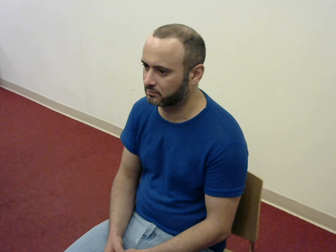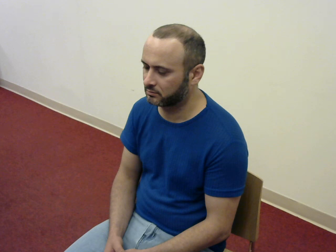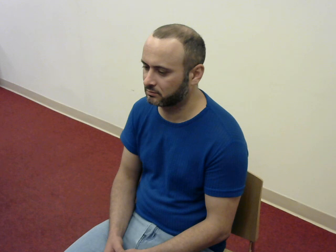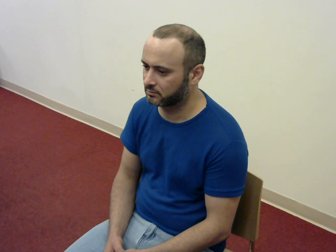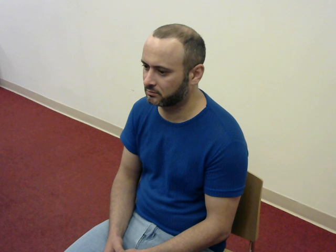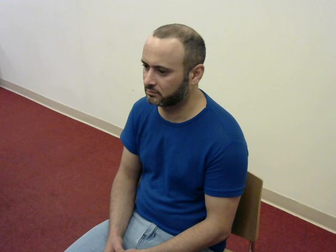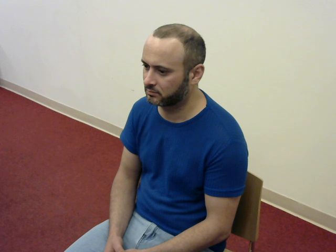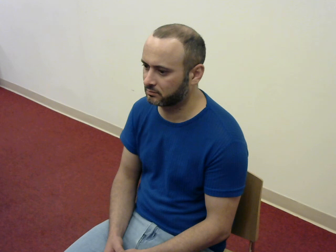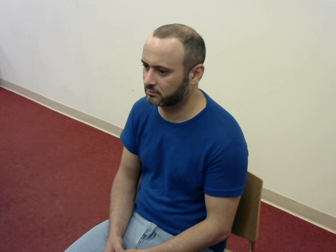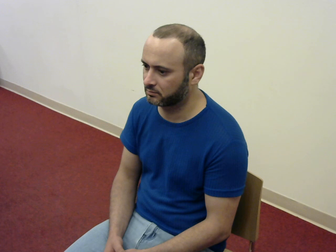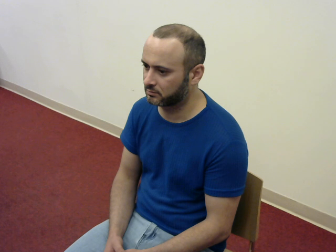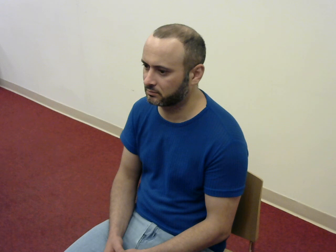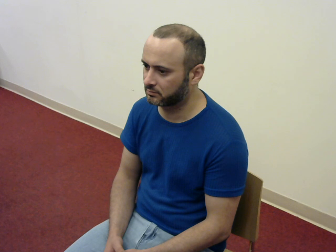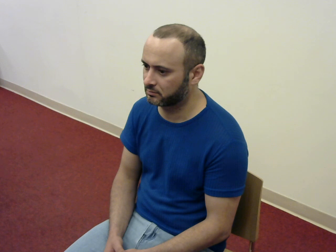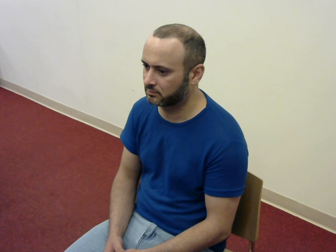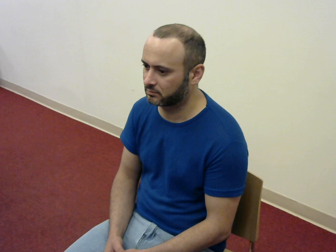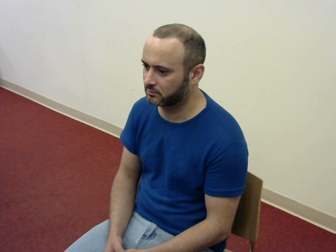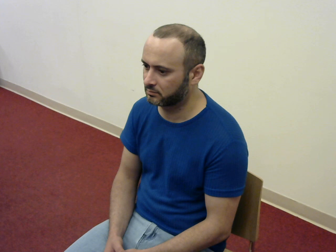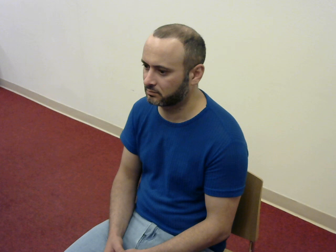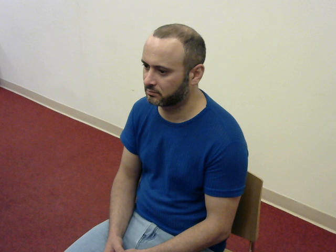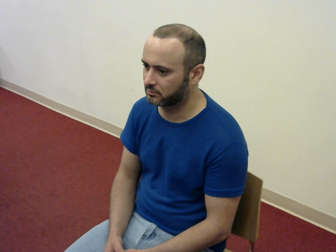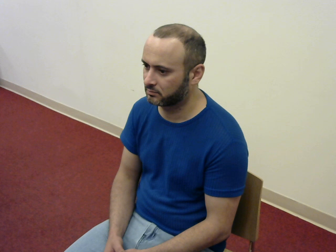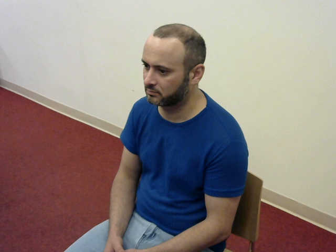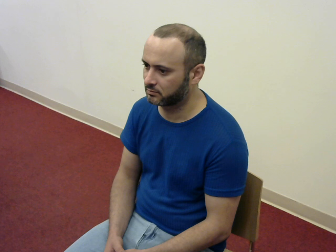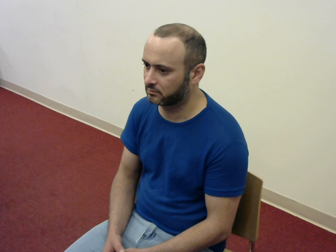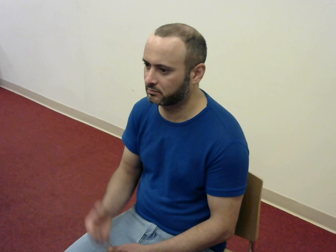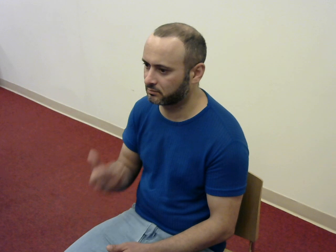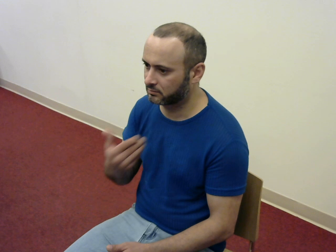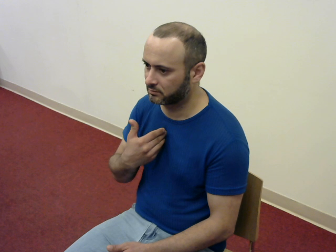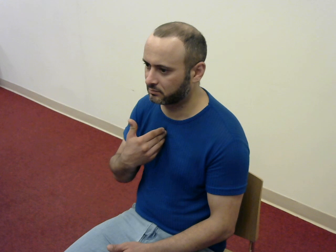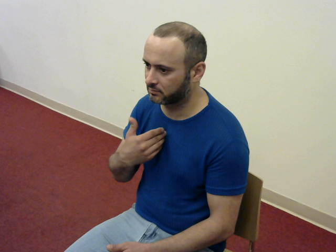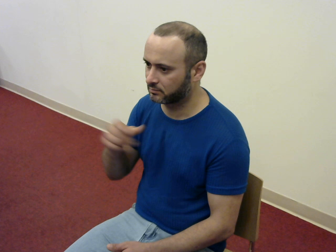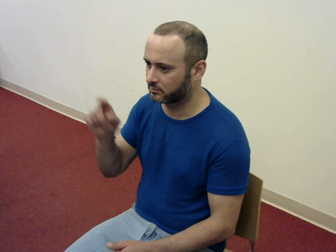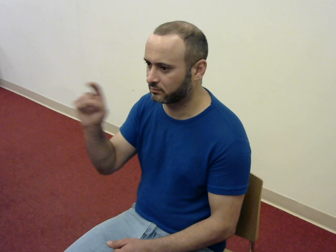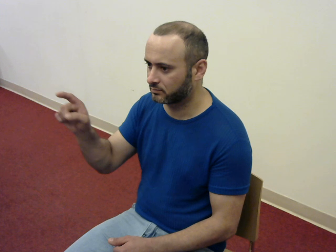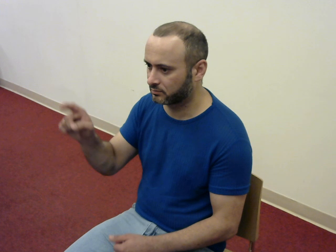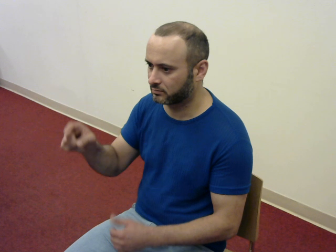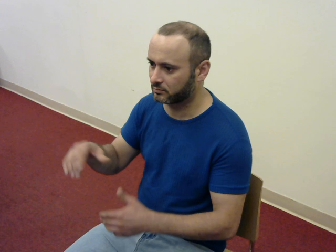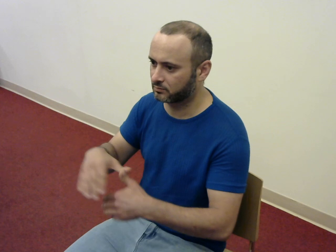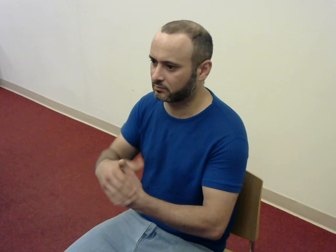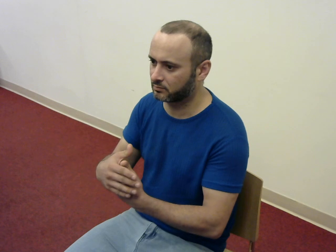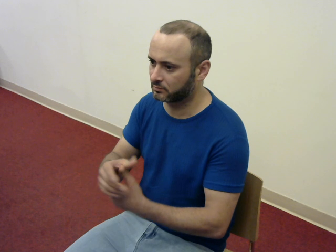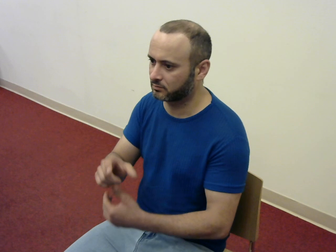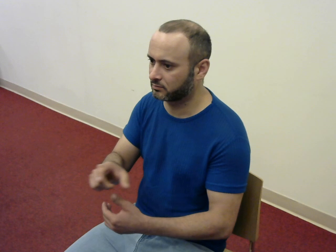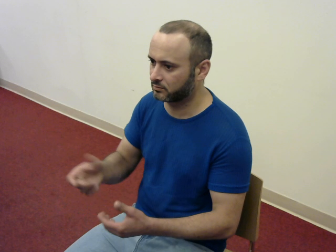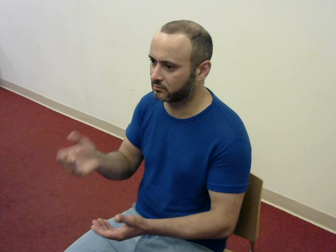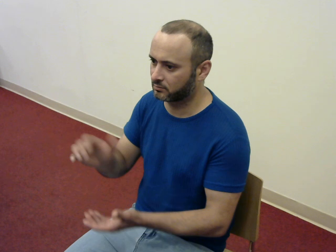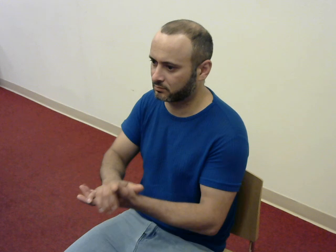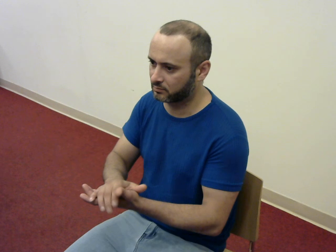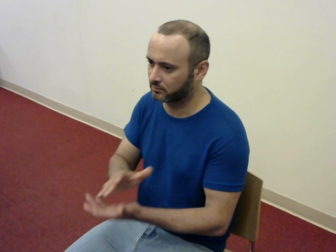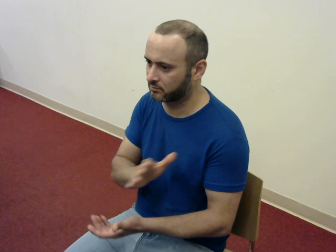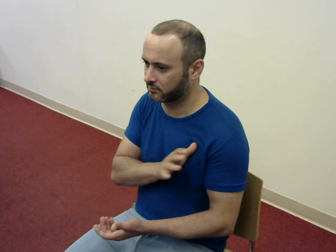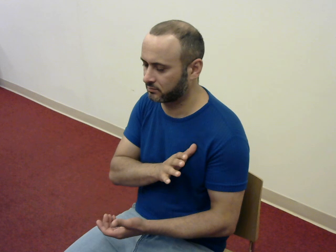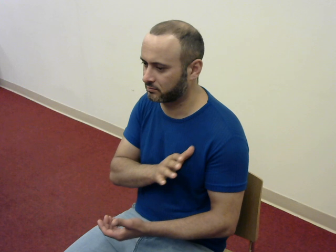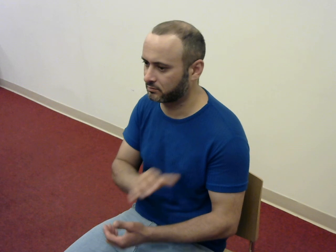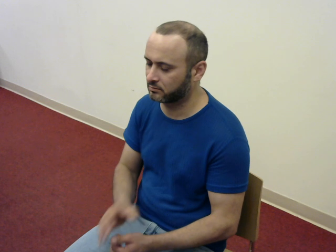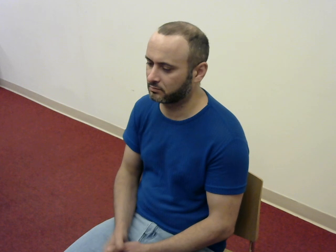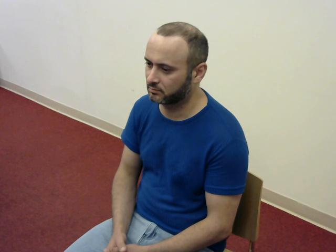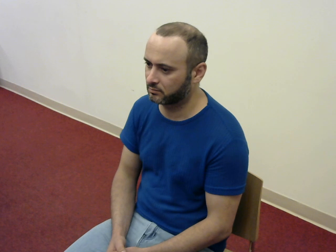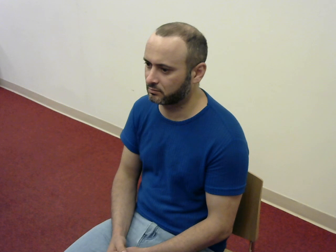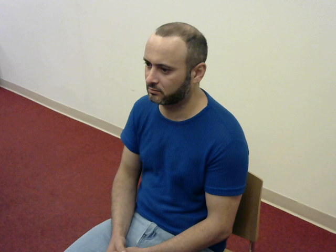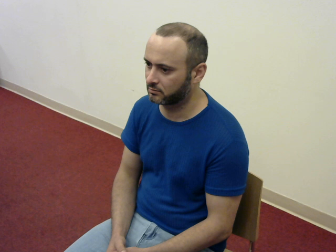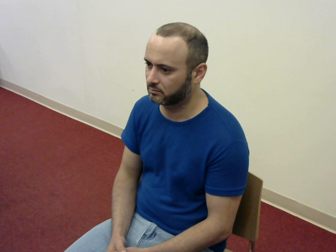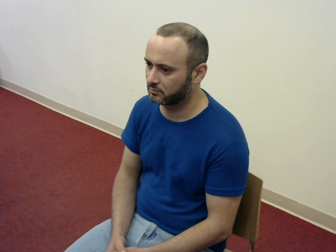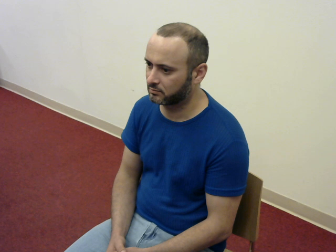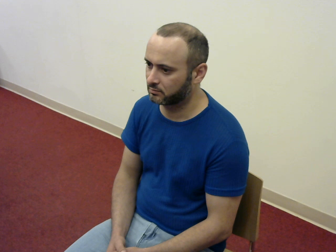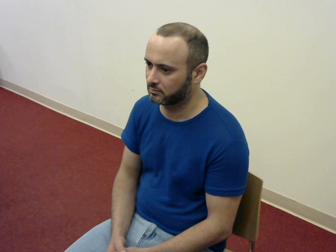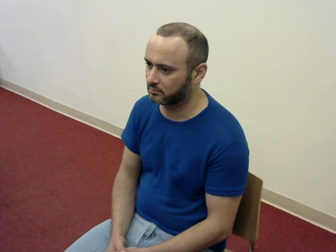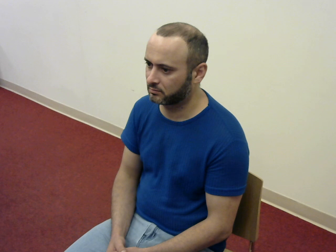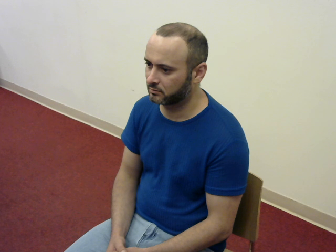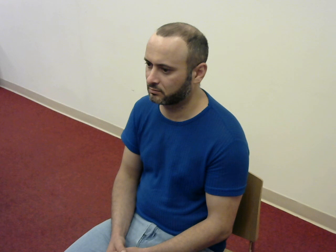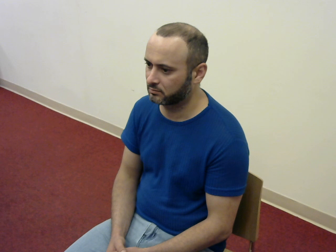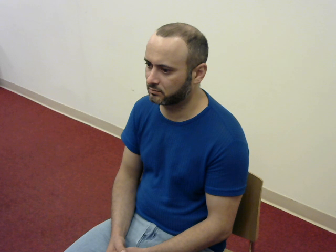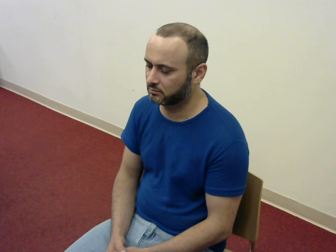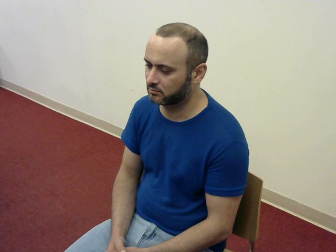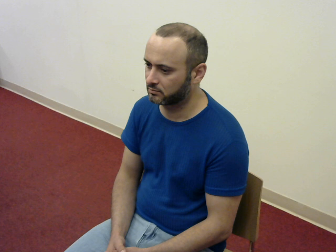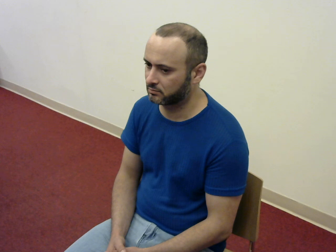Mən orda yeni insanlarla tanış oldum